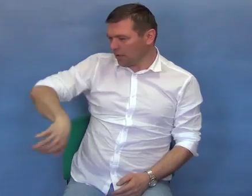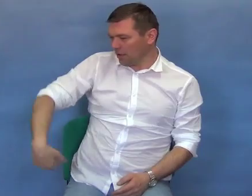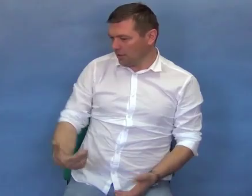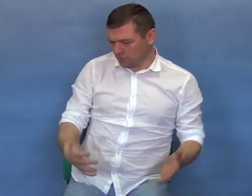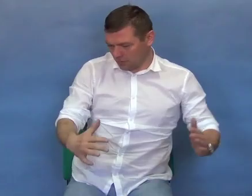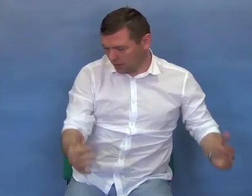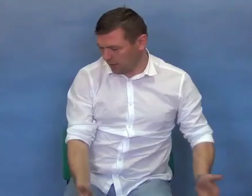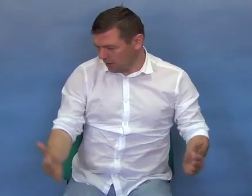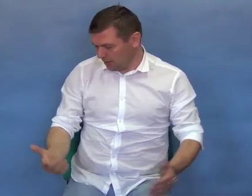Gdzie jest trzeci?